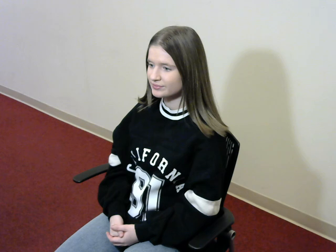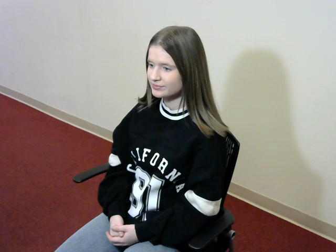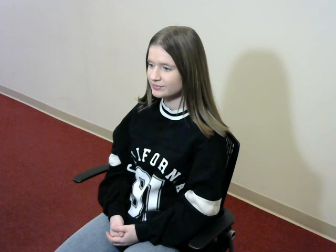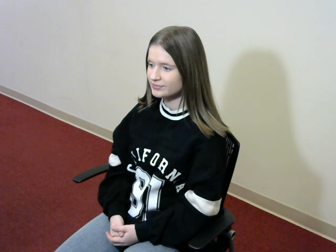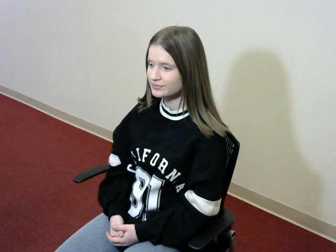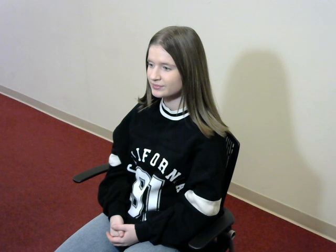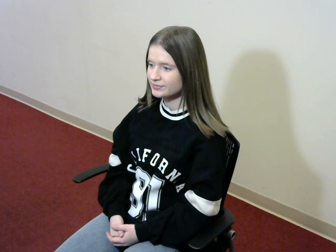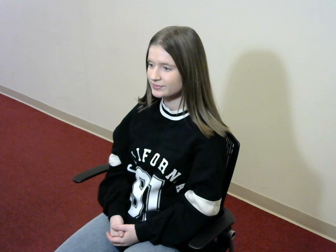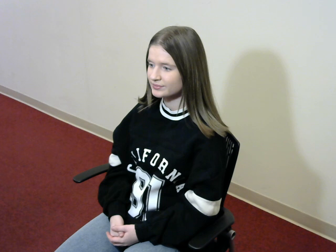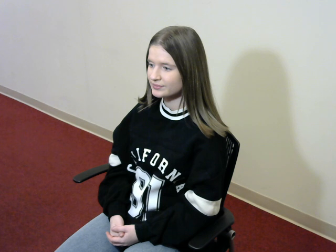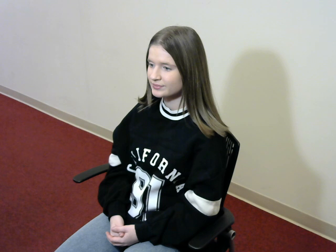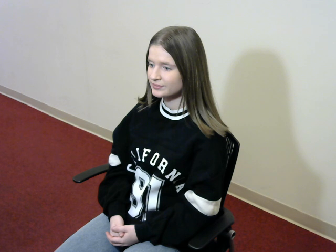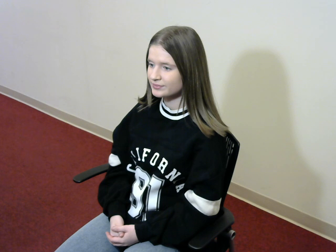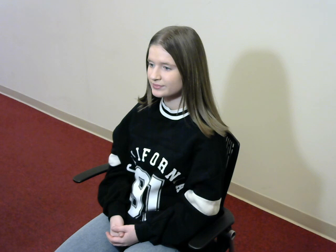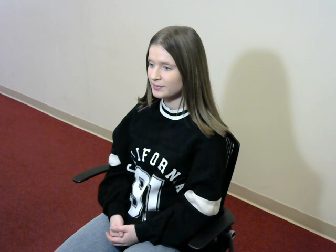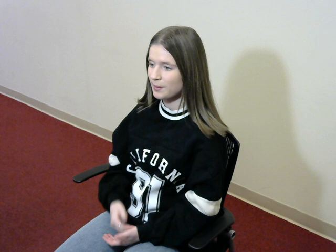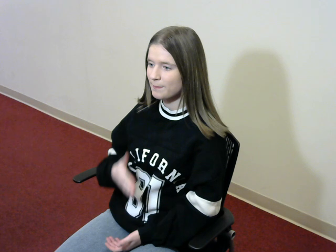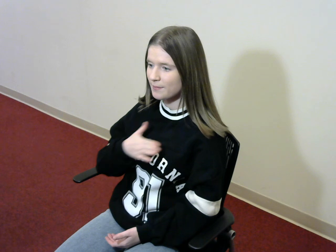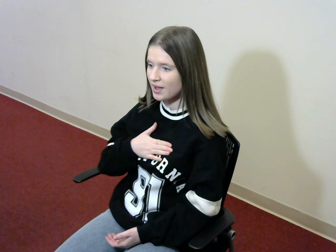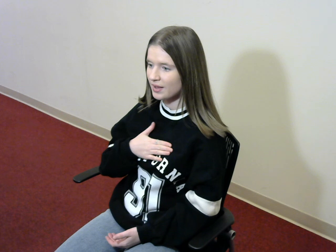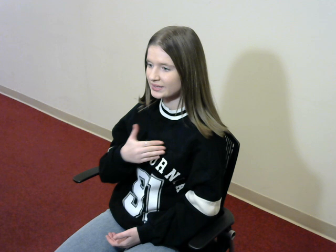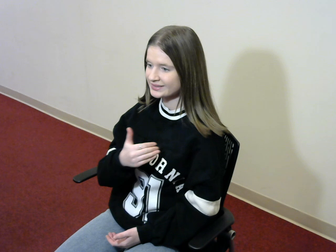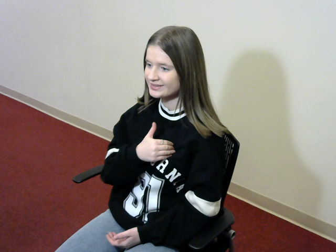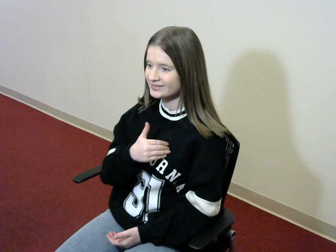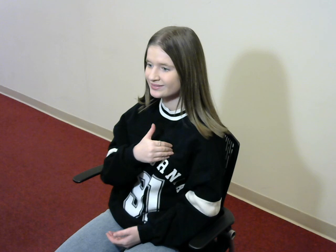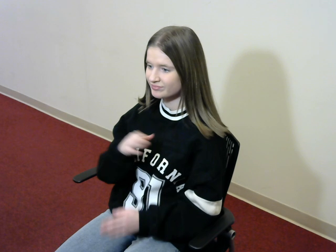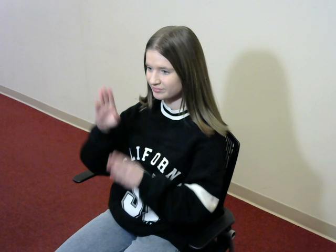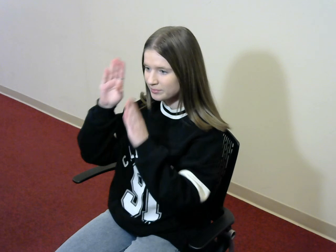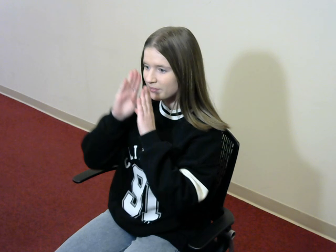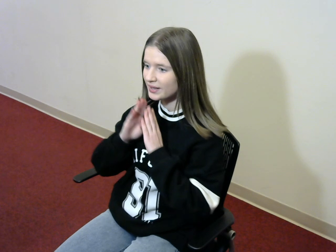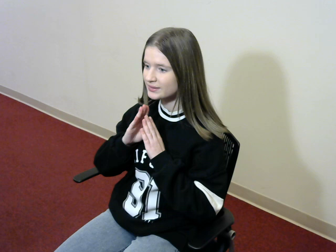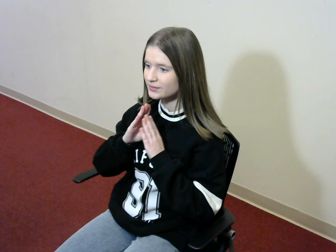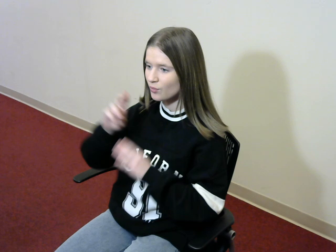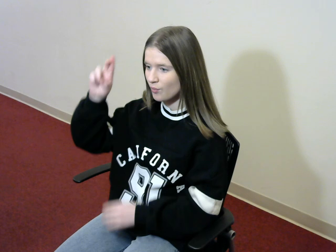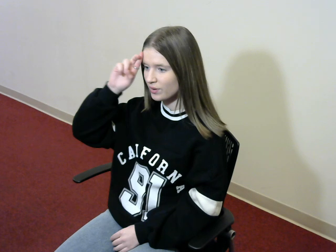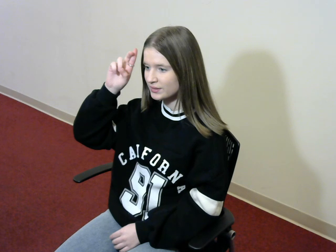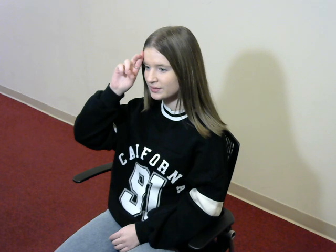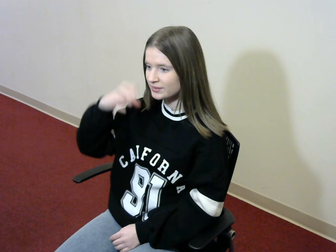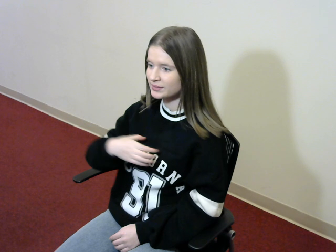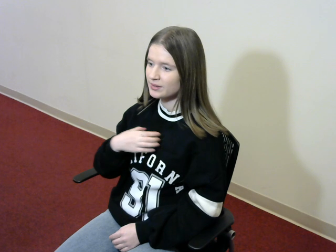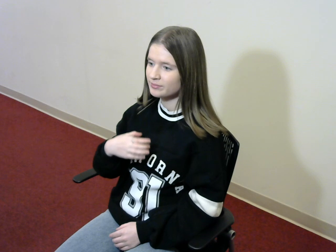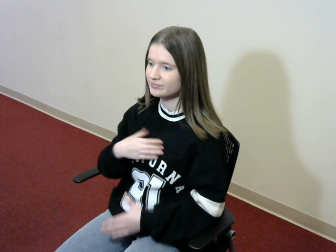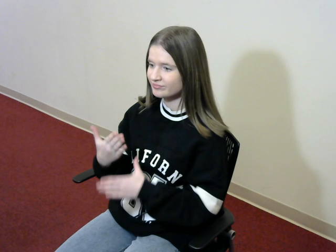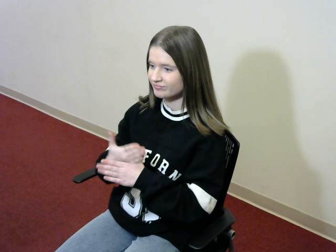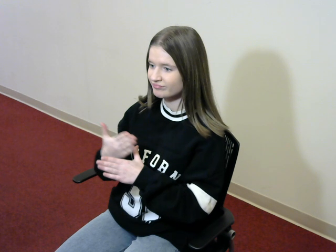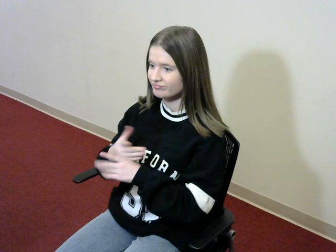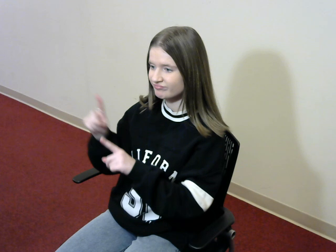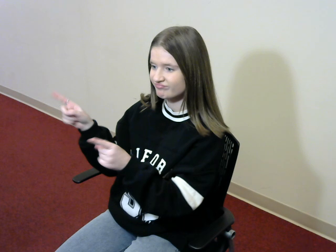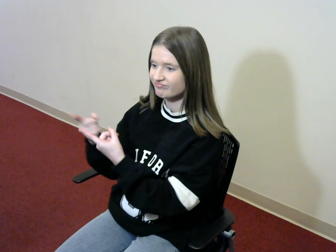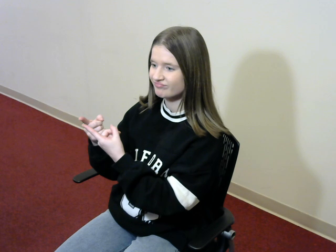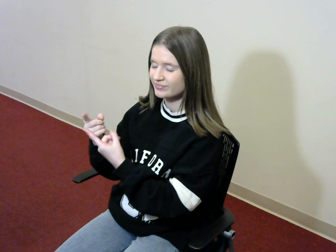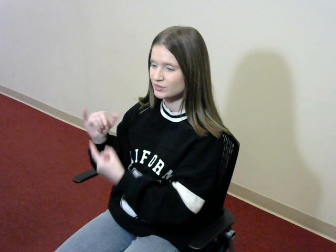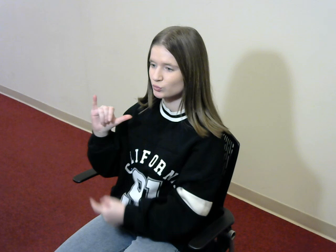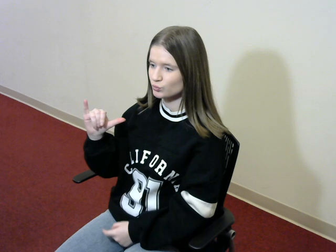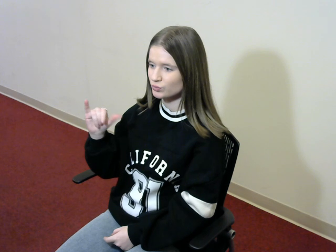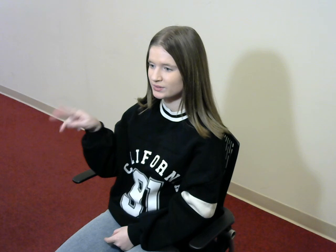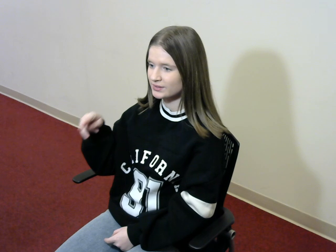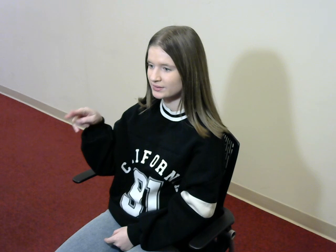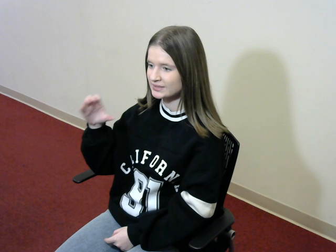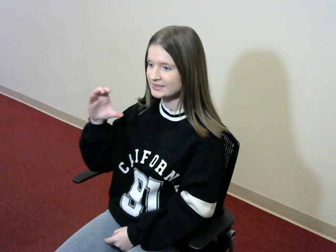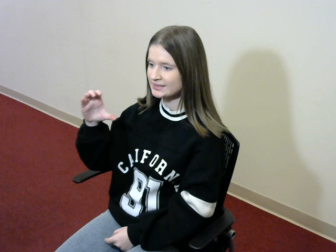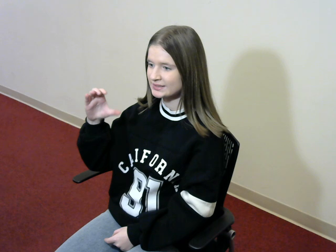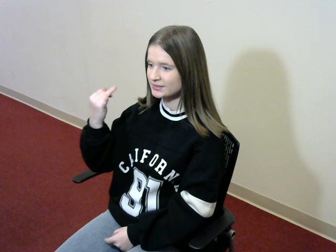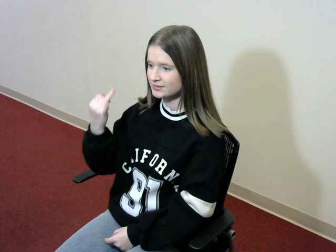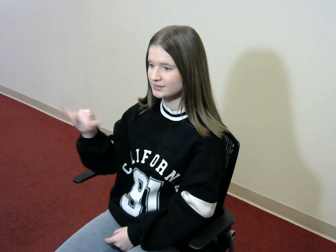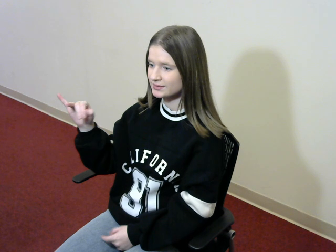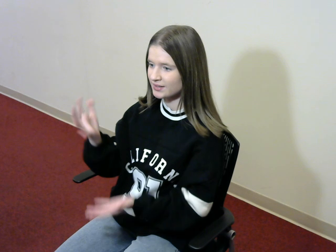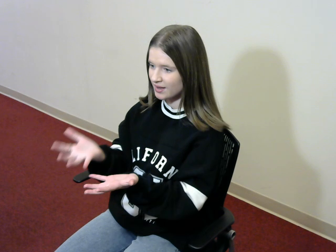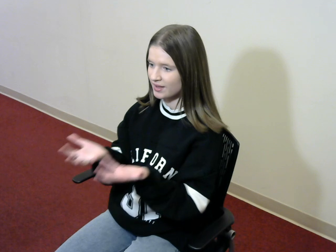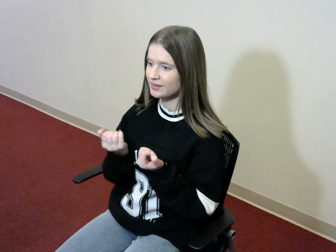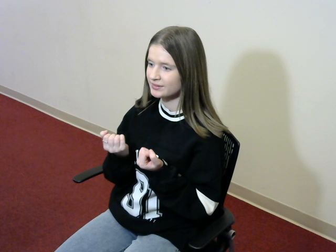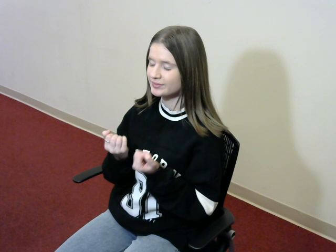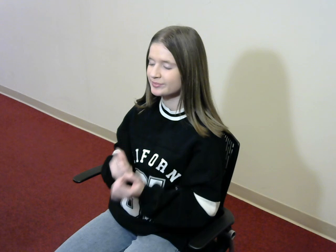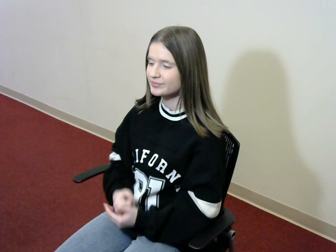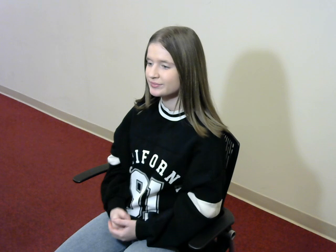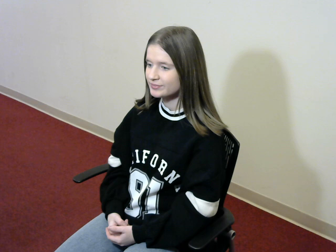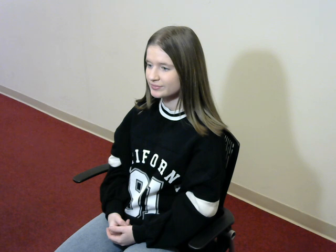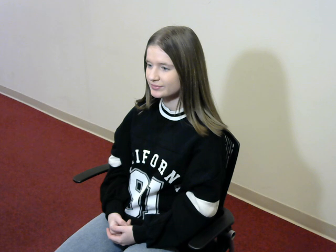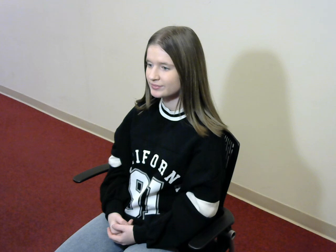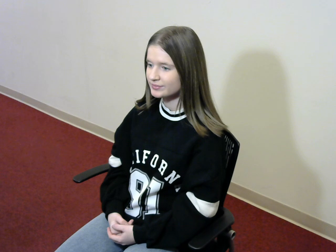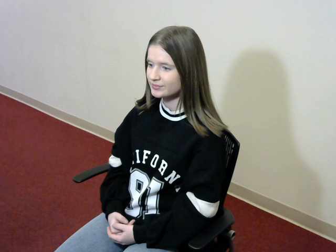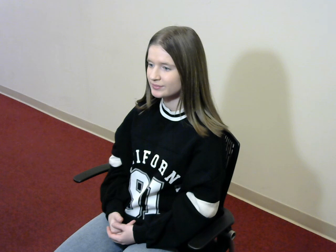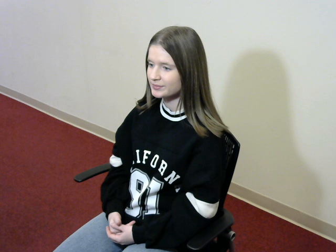Mən istəyirəm ki, ünvanlı dövlət sosial yardımı (ÜDSY) alım